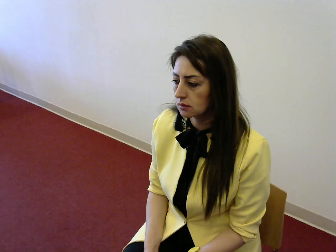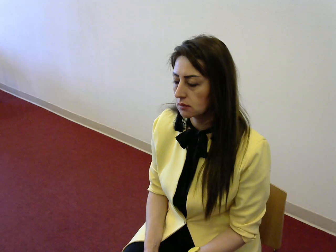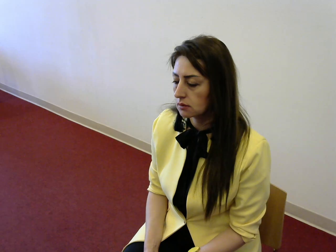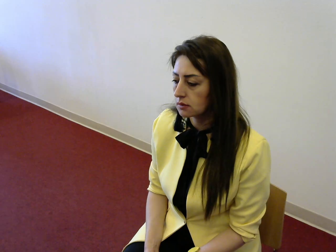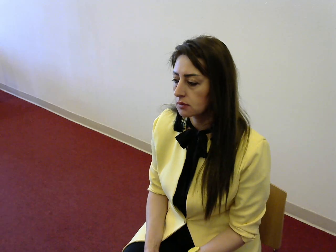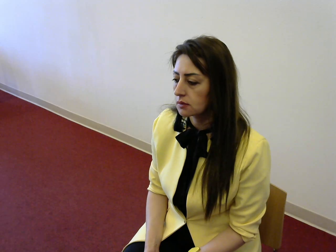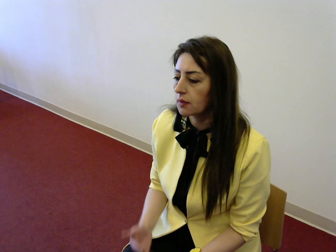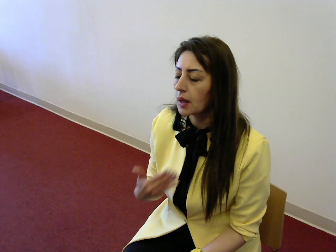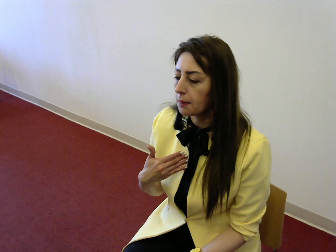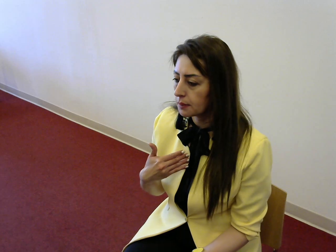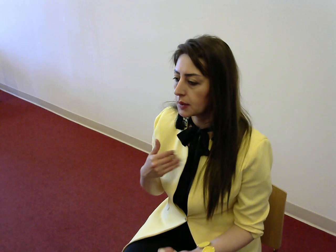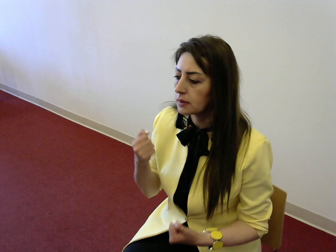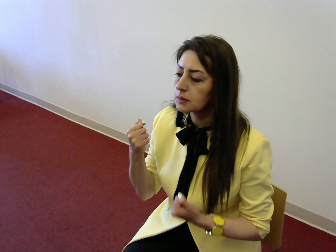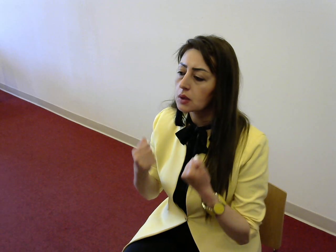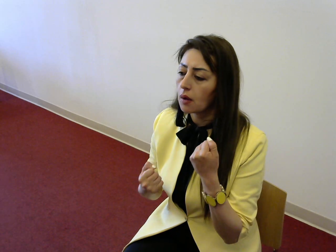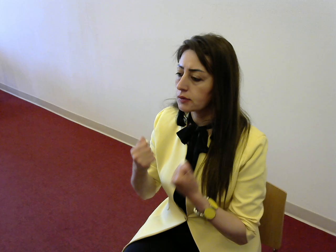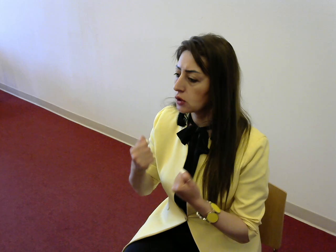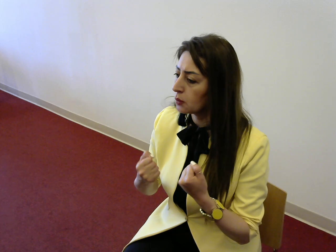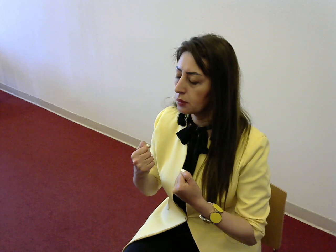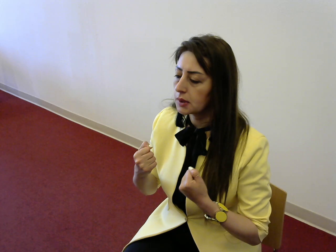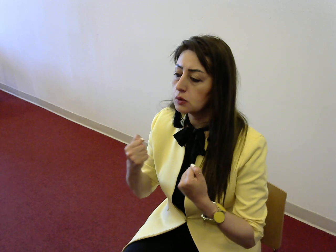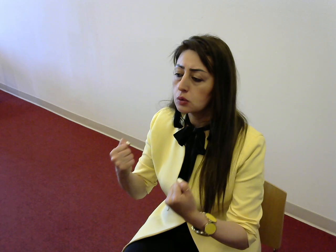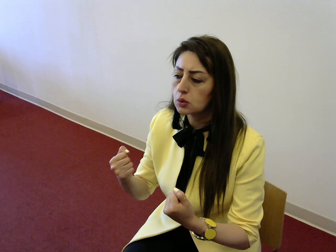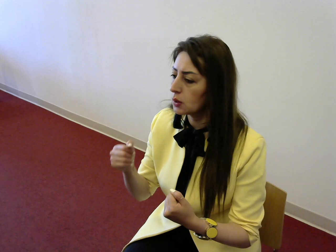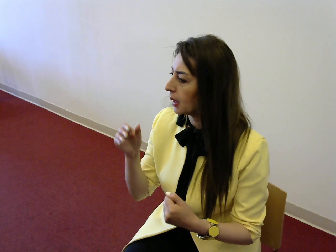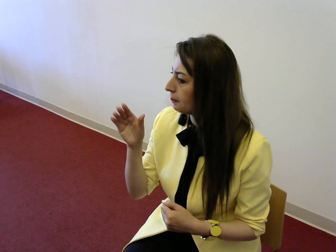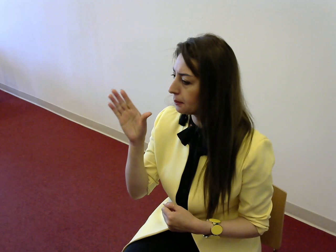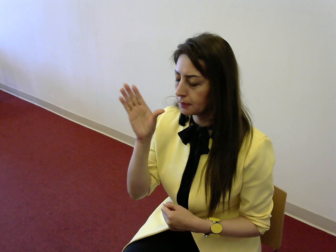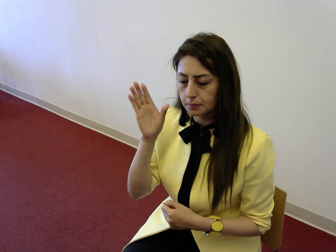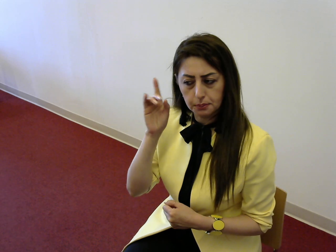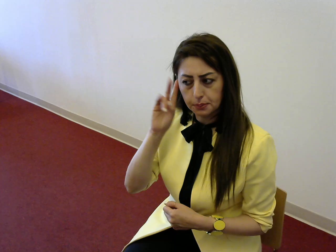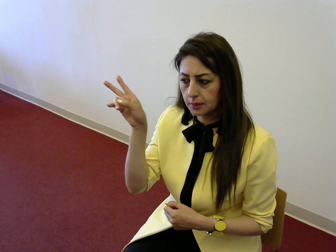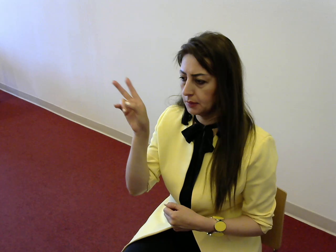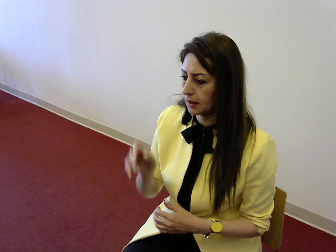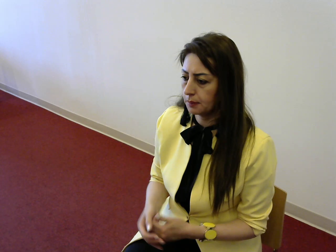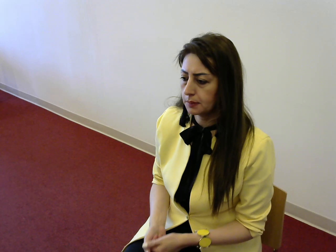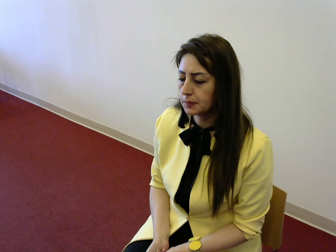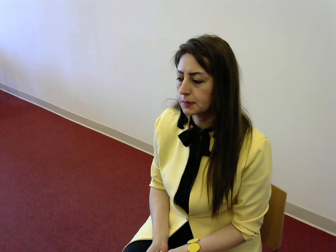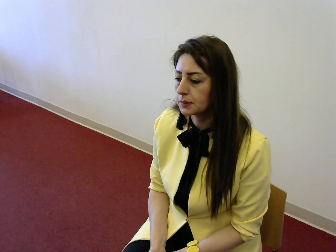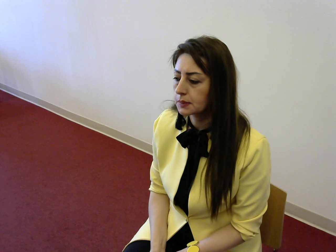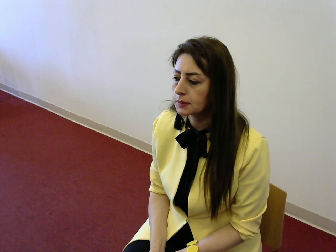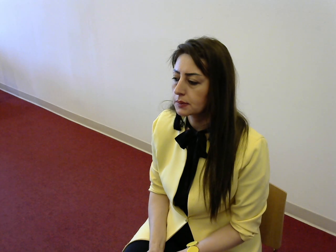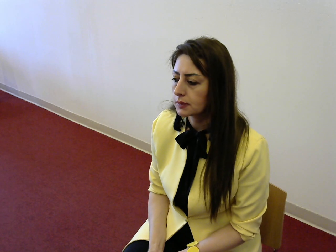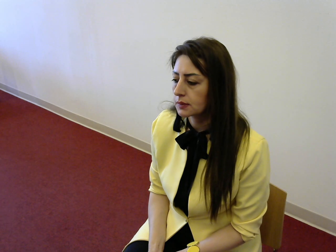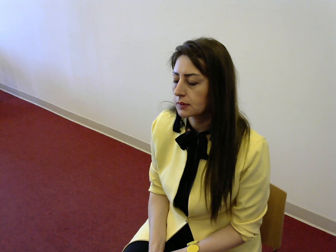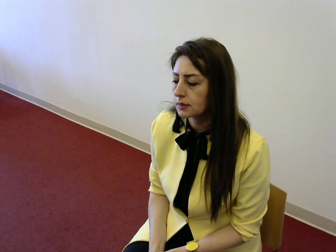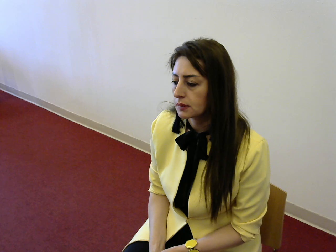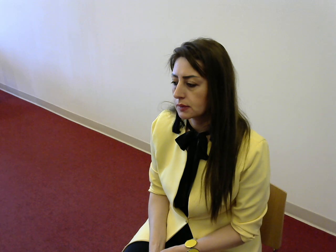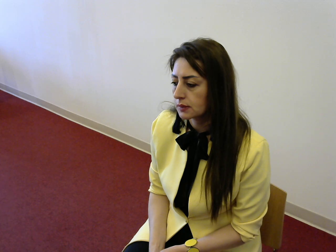Mən avtomobil sürə bilmirəm